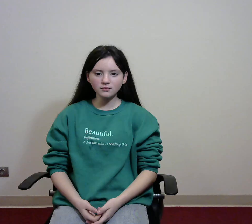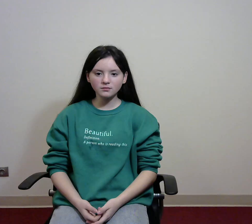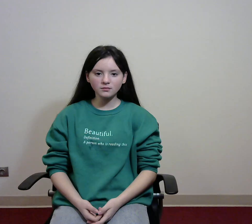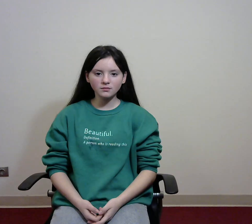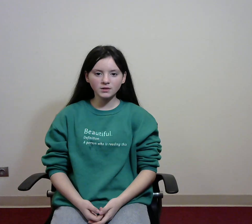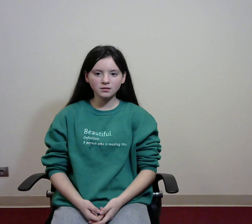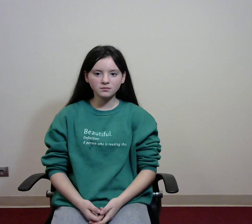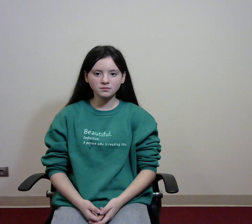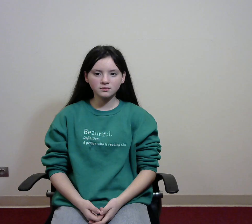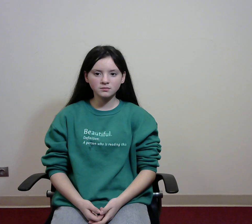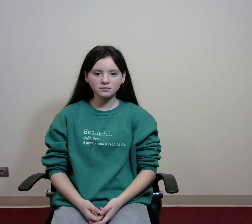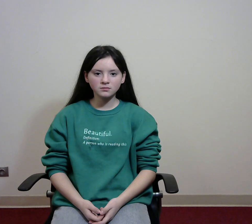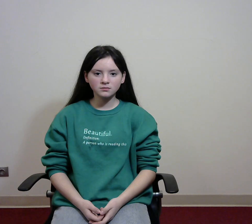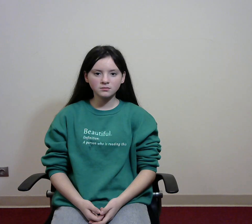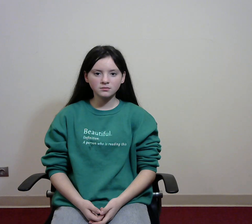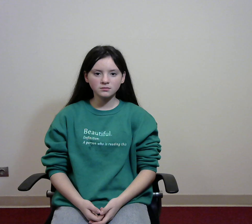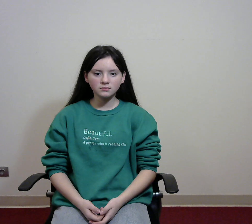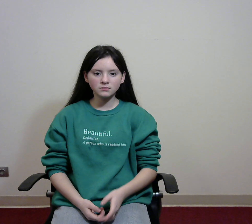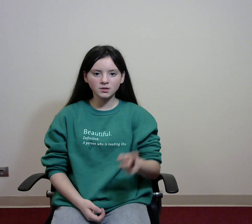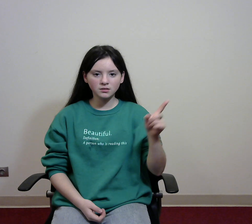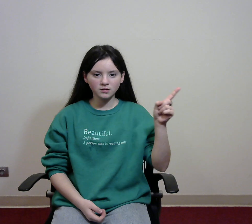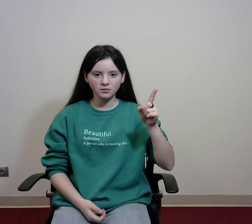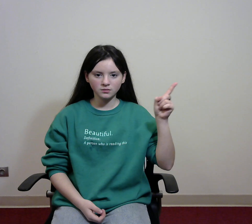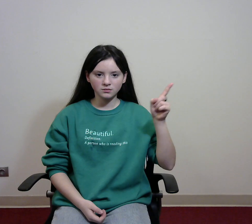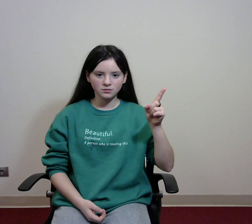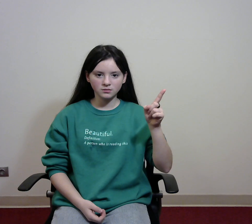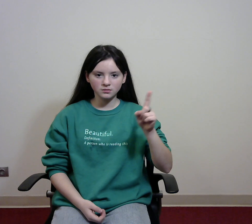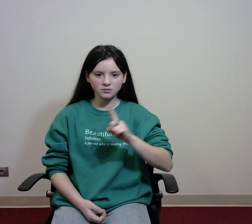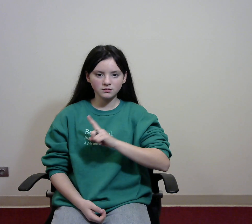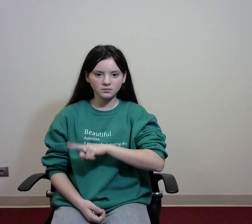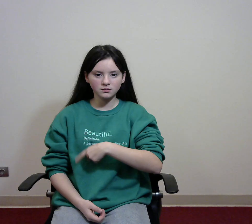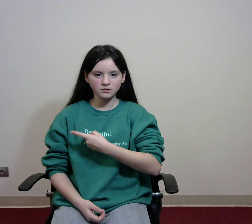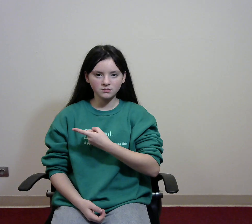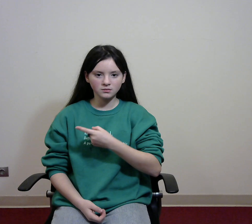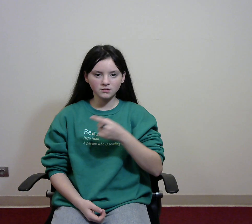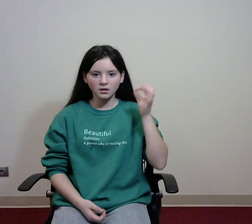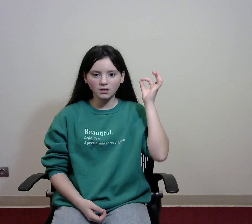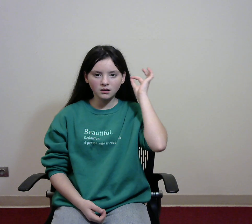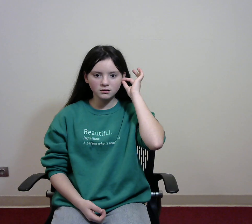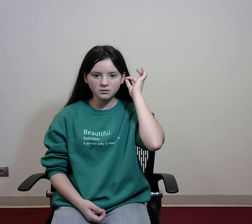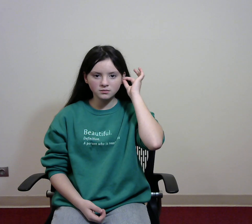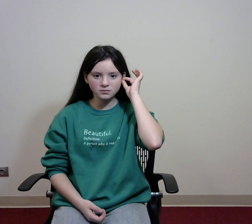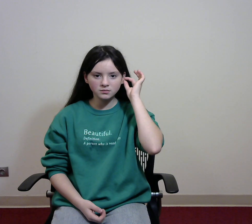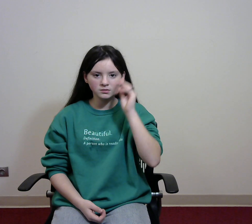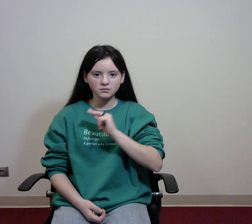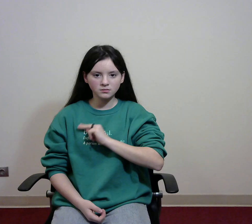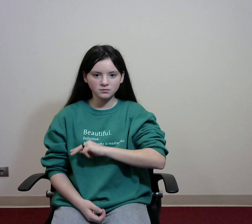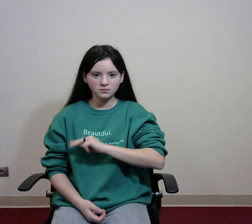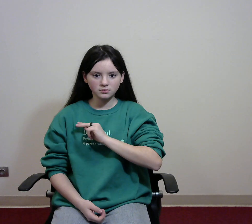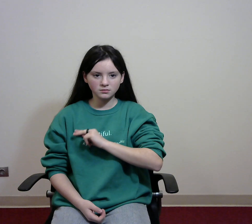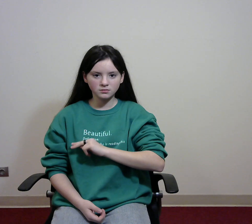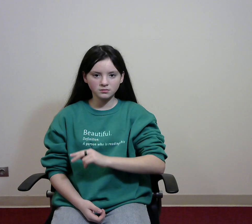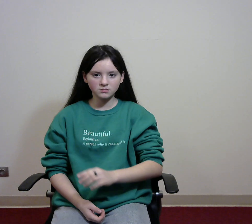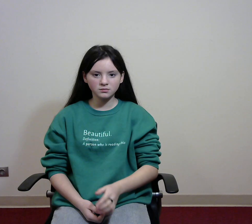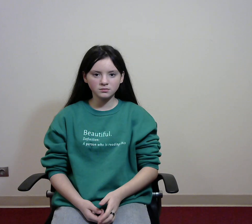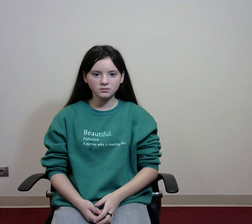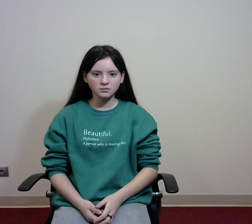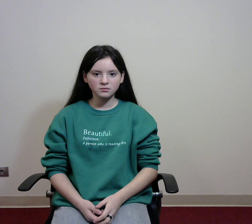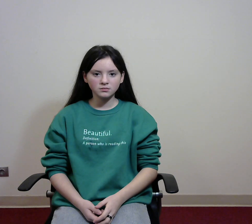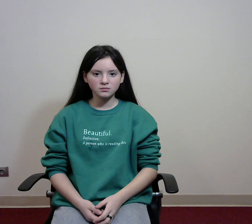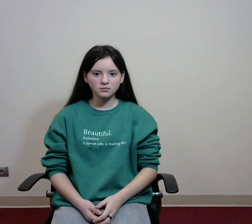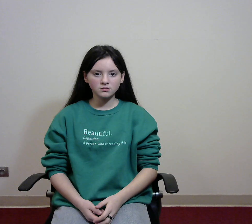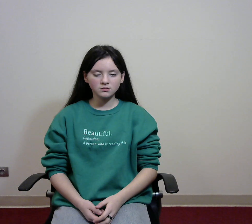Orda professional həkimlər çalışır